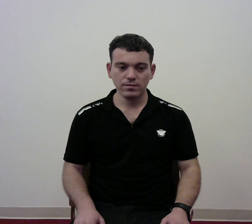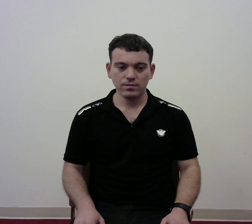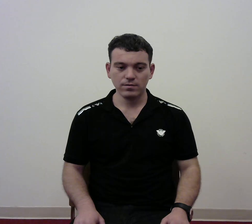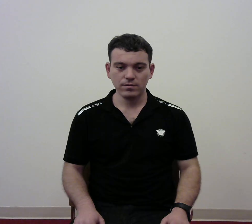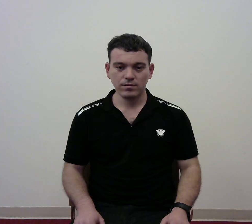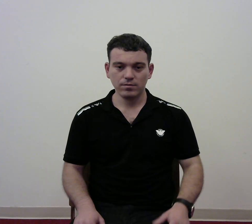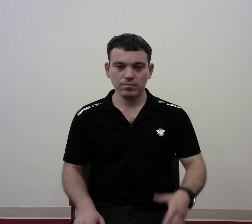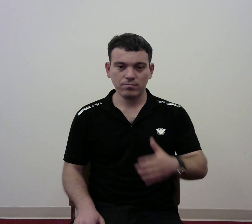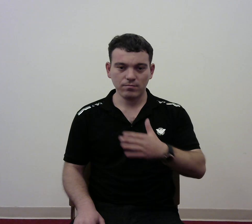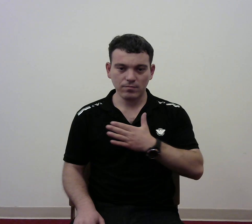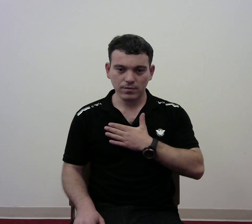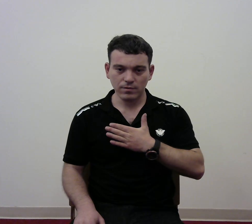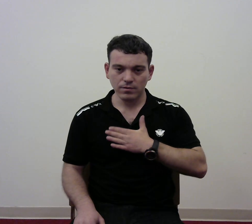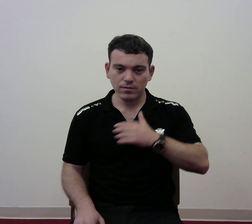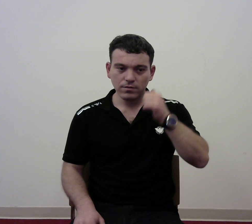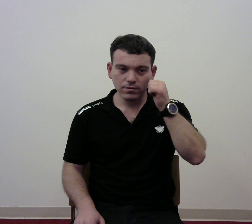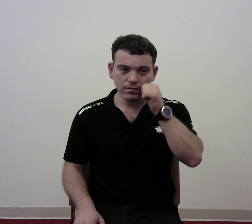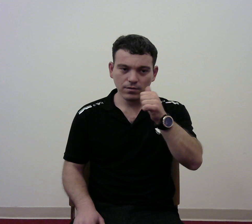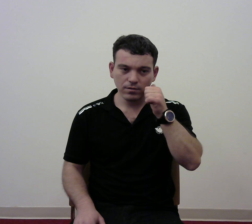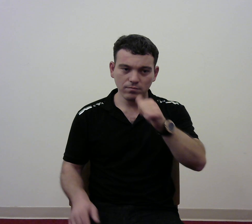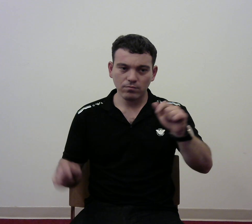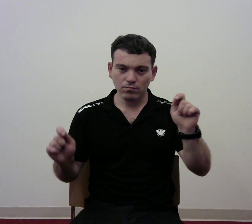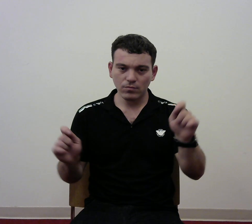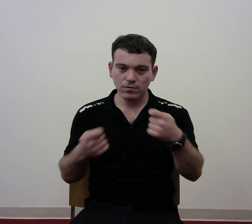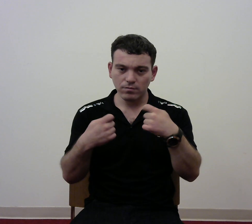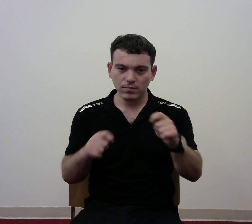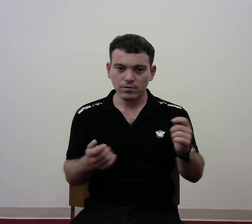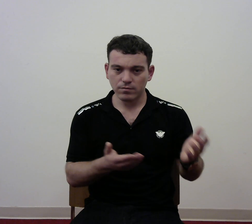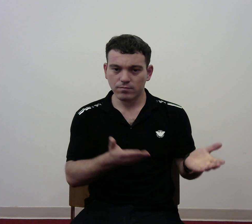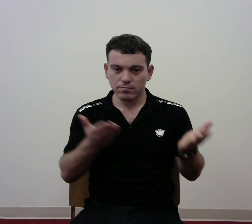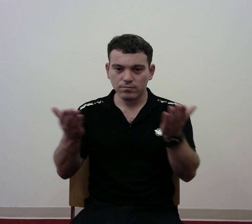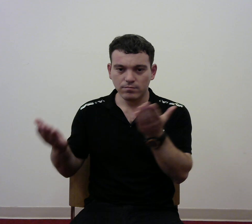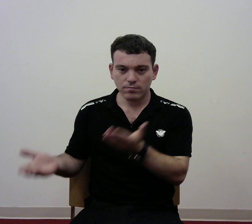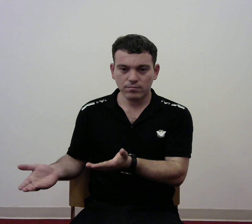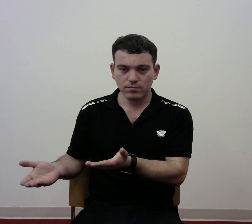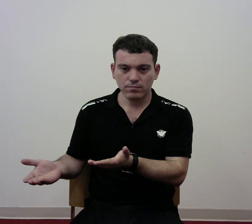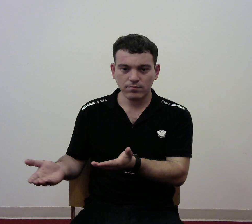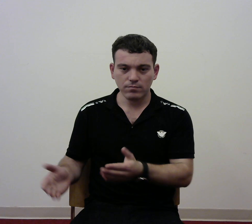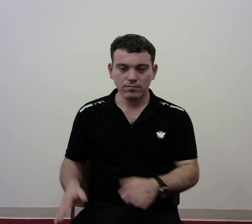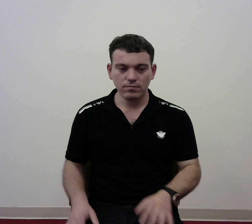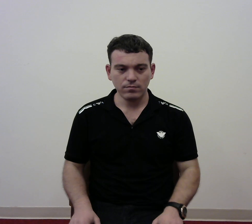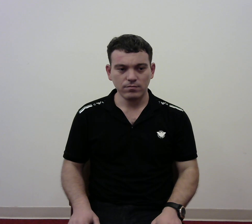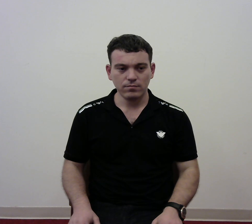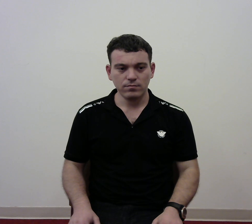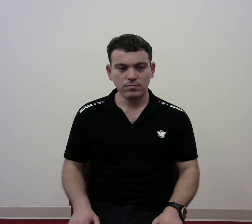Bizi sabah toya çağırıblar